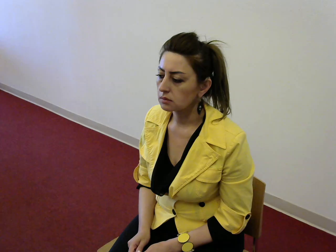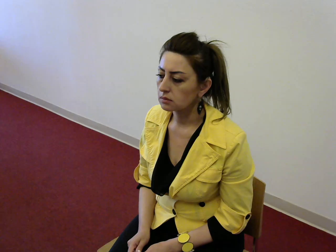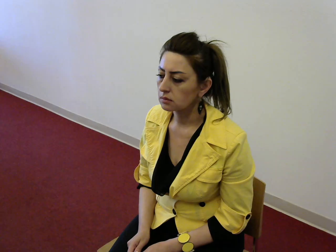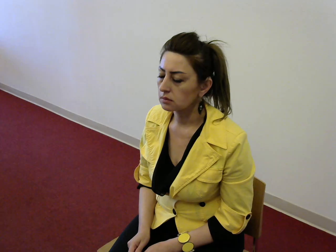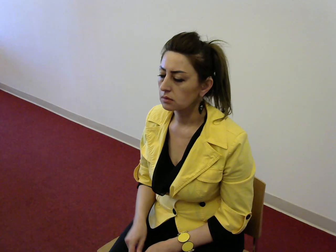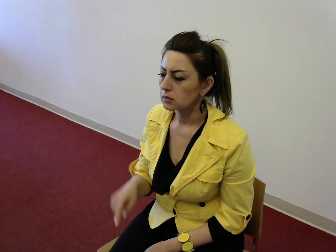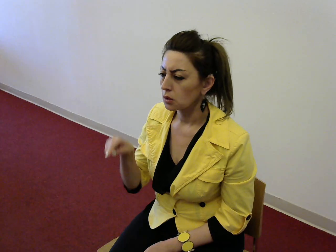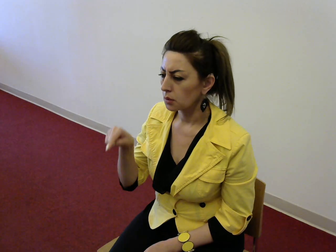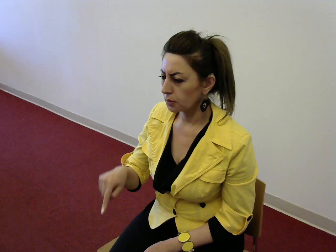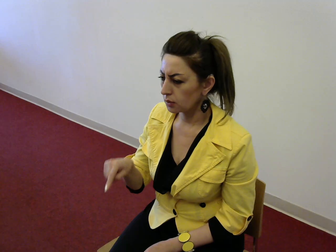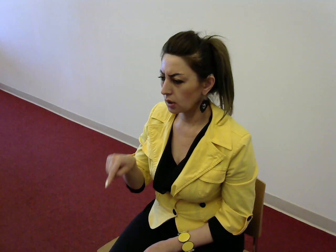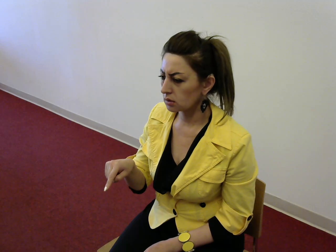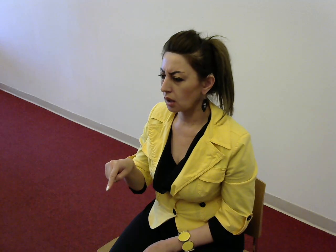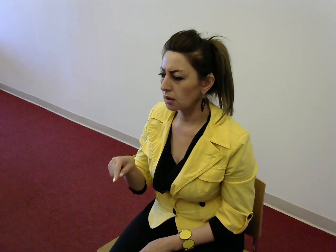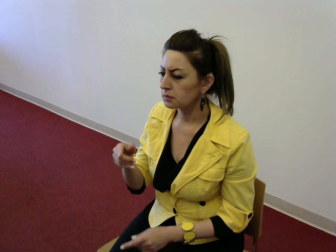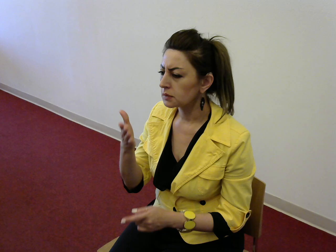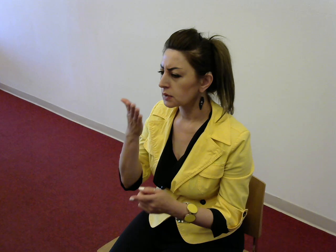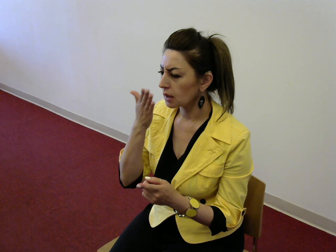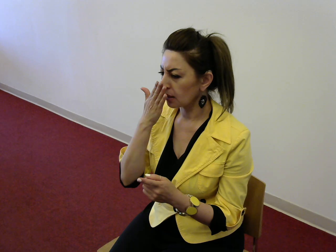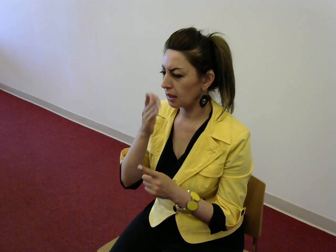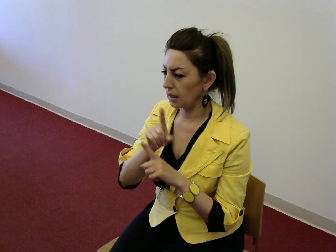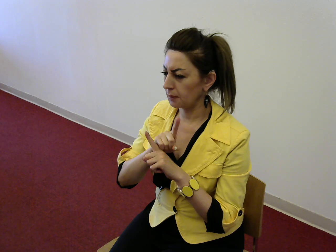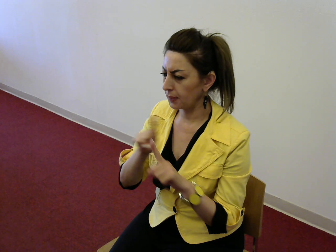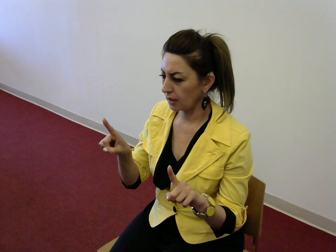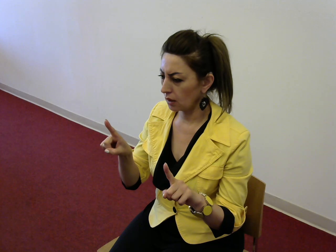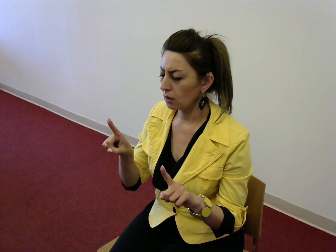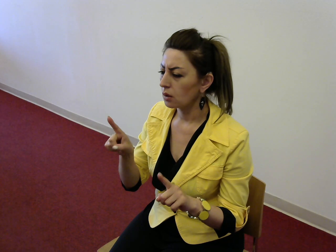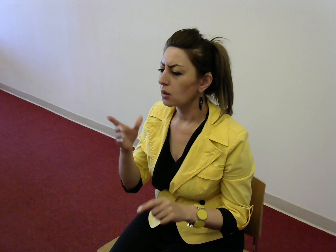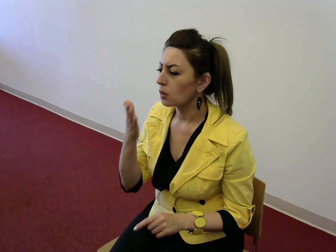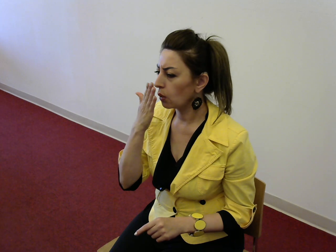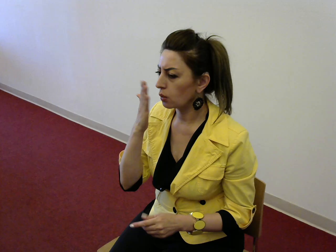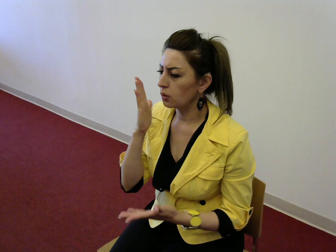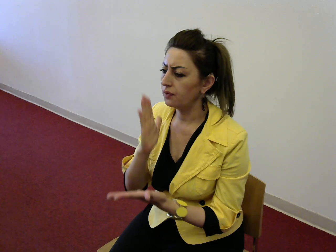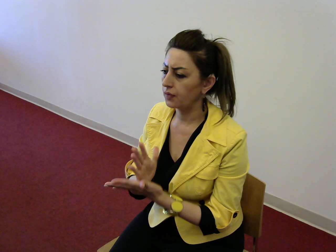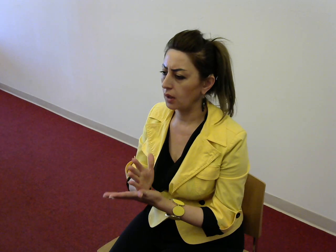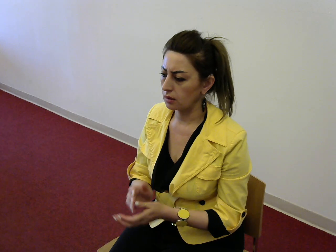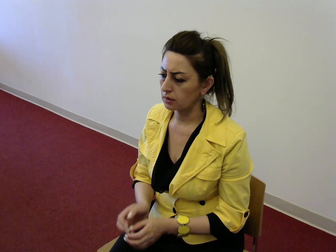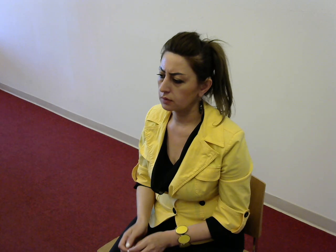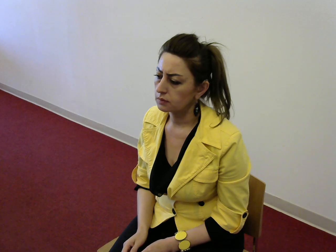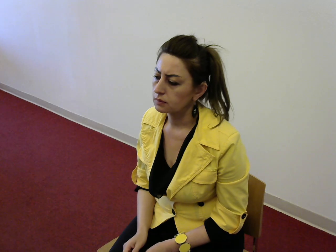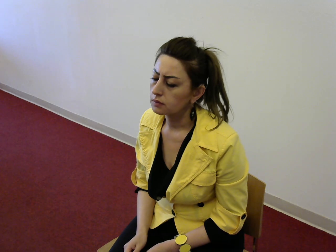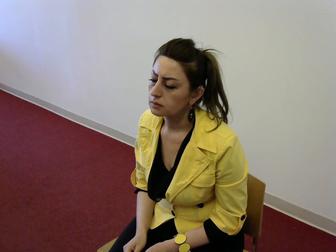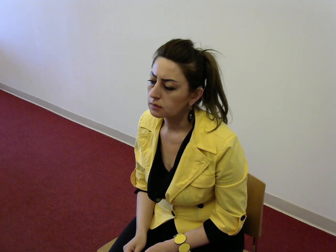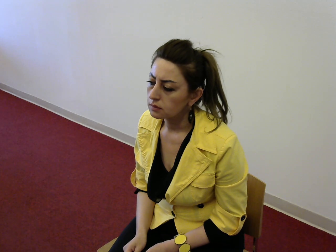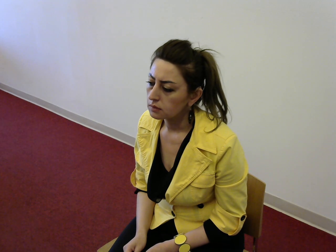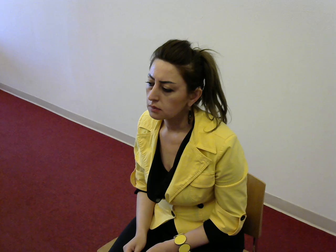Burda qəribə qoxu var